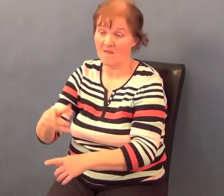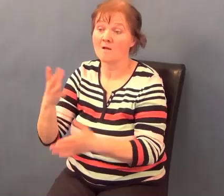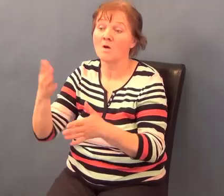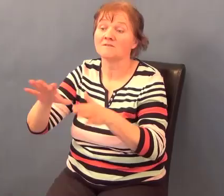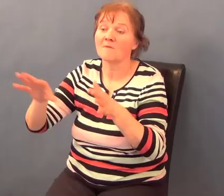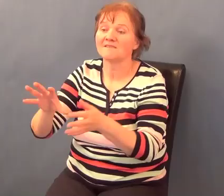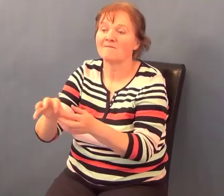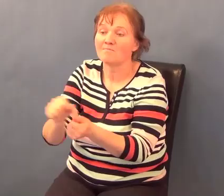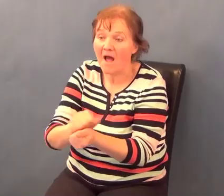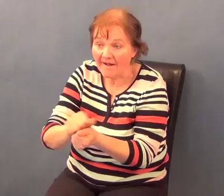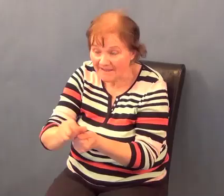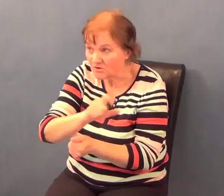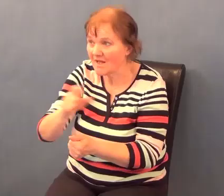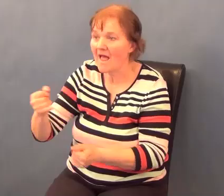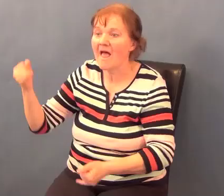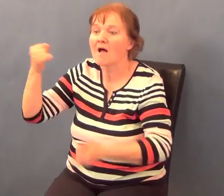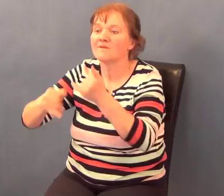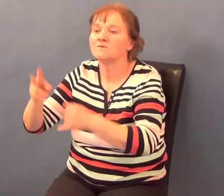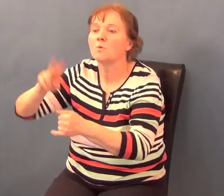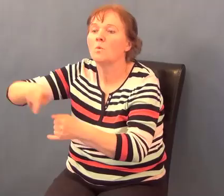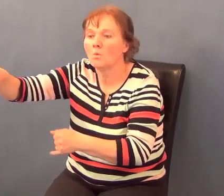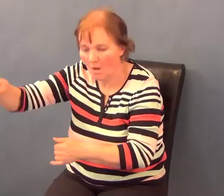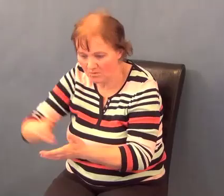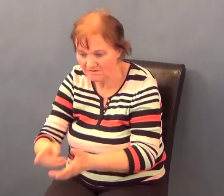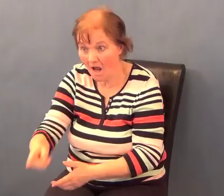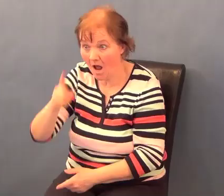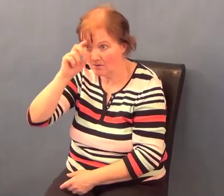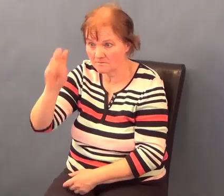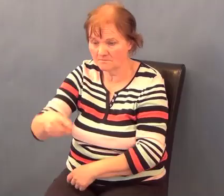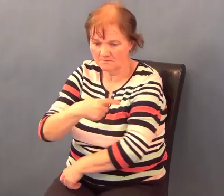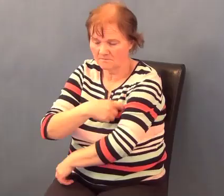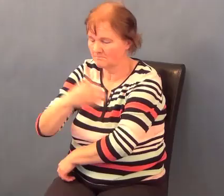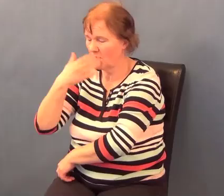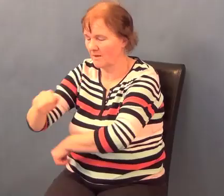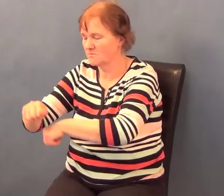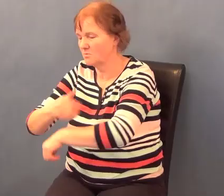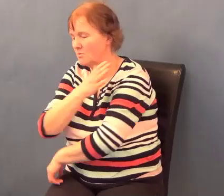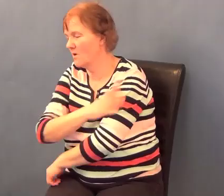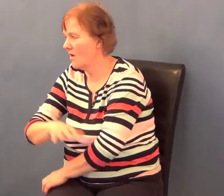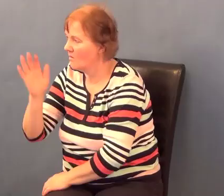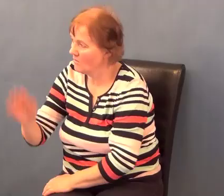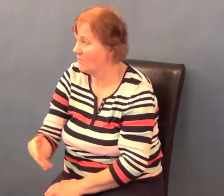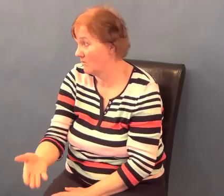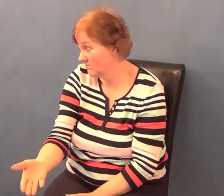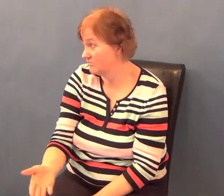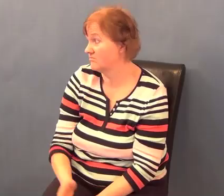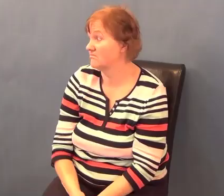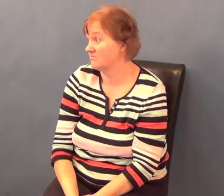Może to jest miejsce prania albo z chemikaliami, jeśli ludzie tam wejdą się kąpać, to można naprawdę się poparzyć.